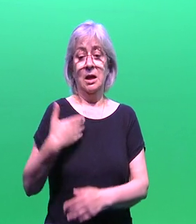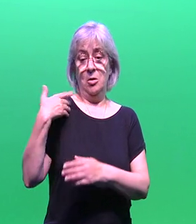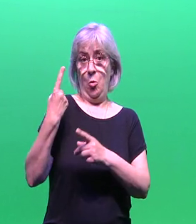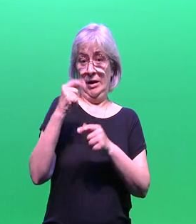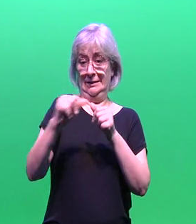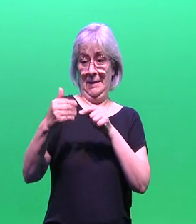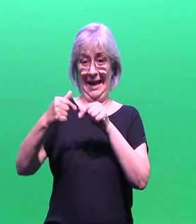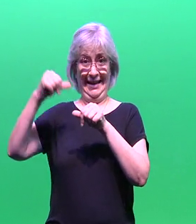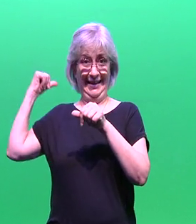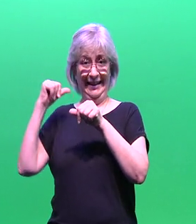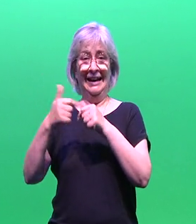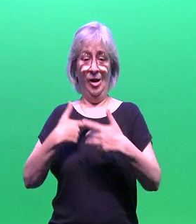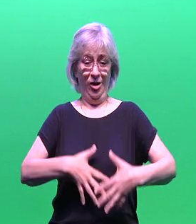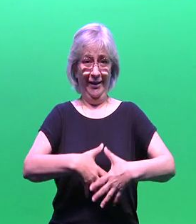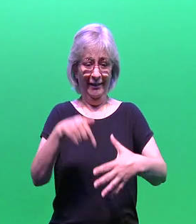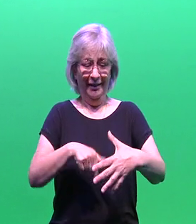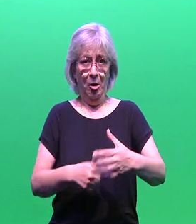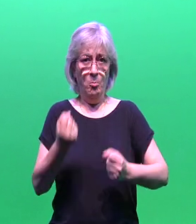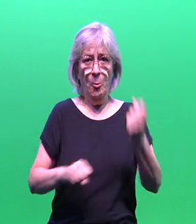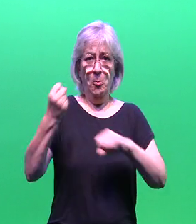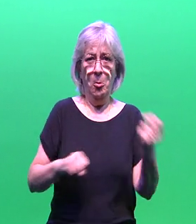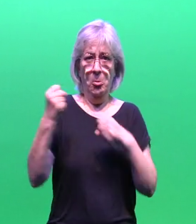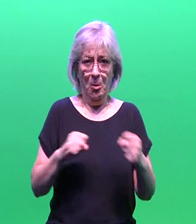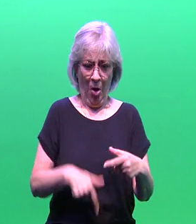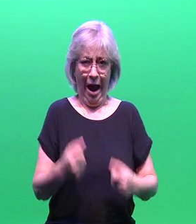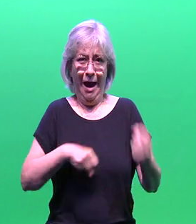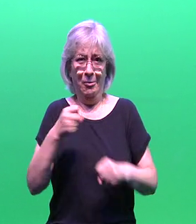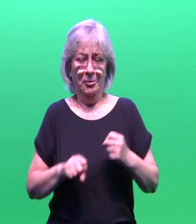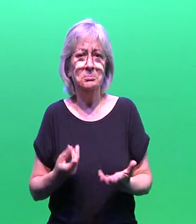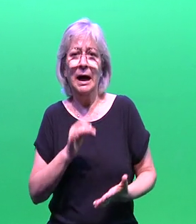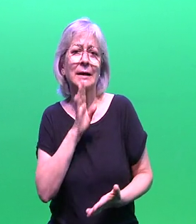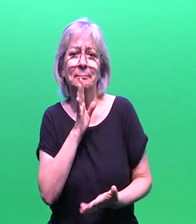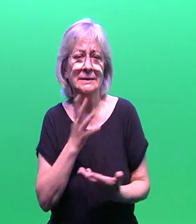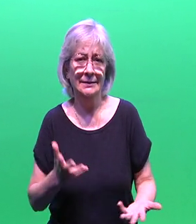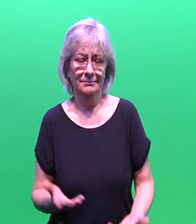Fa una setmana que sento que el nadó es mou molt a la panxa, què passa?